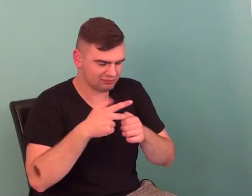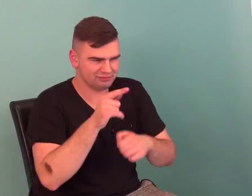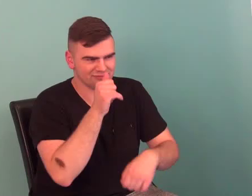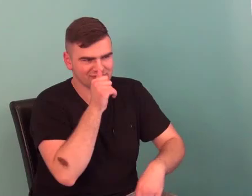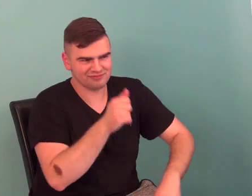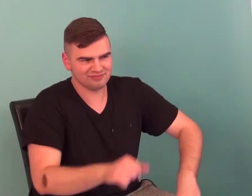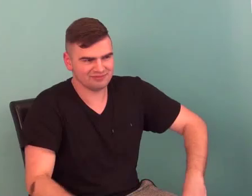Ty nie możesz.